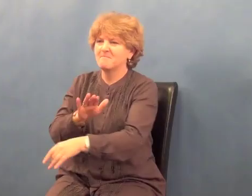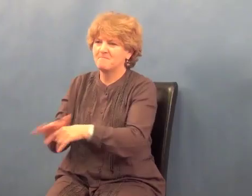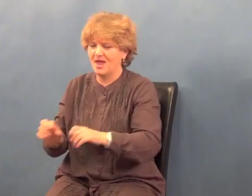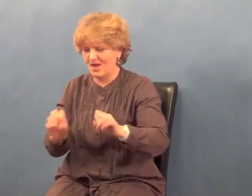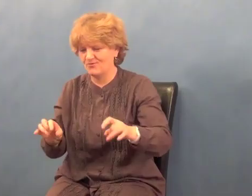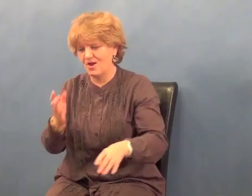Wyrzuca wszystkie gruszki z fartucha i kończy.